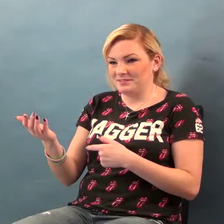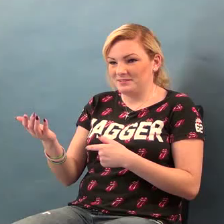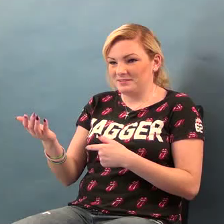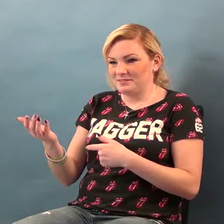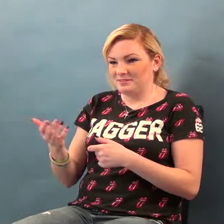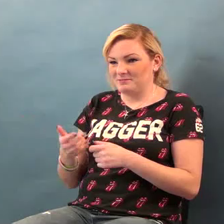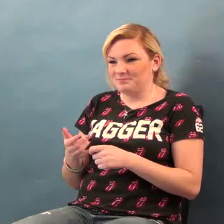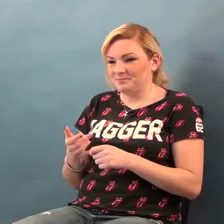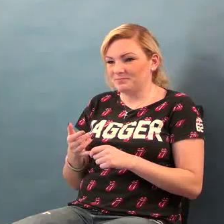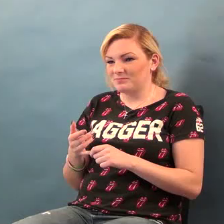Dobrze, może być.